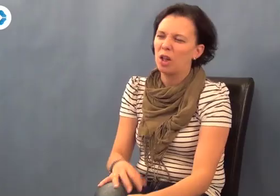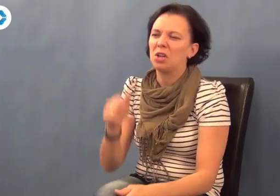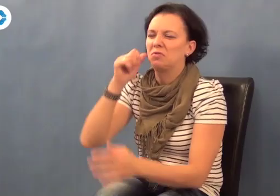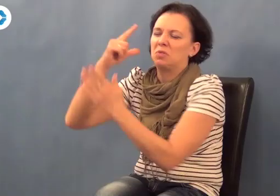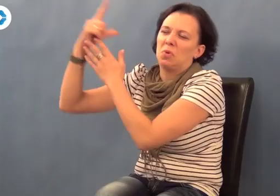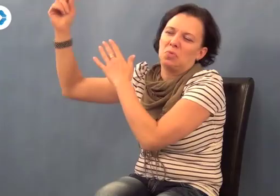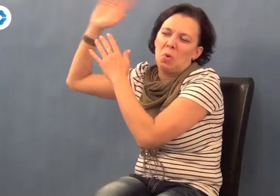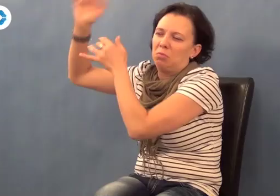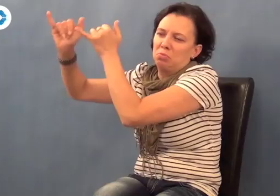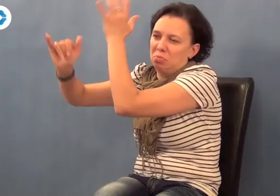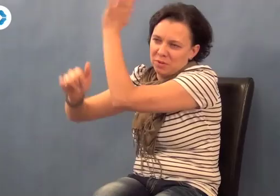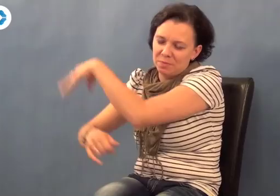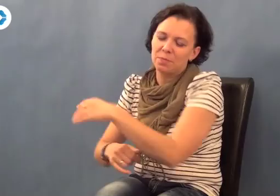Dziewczyna odjechała gdzieś.